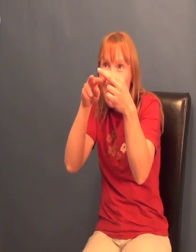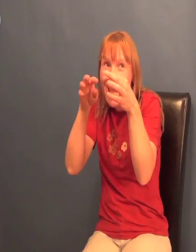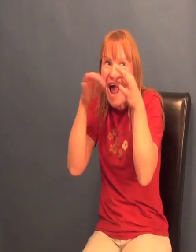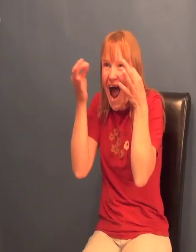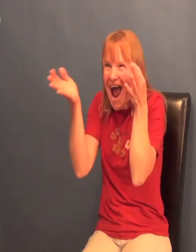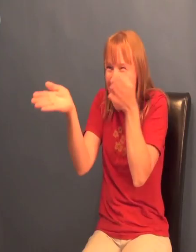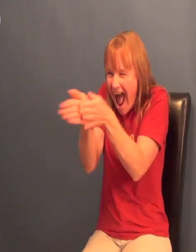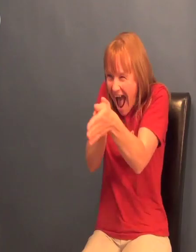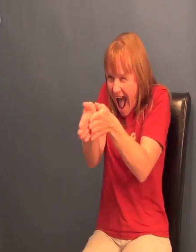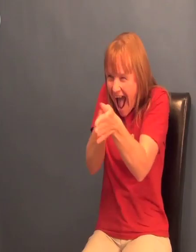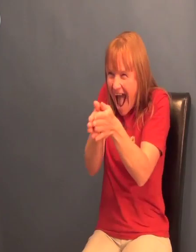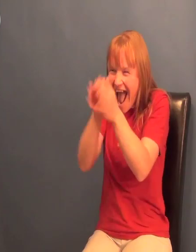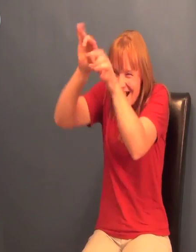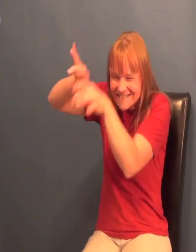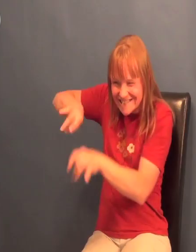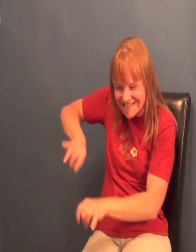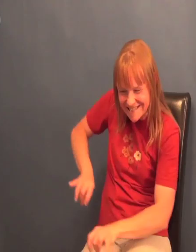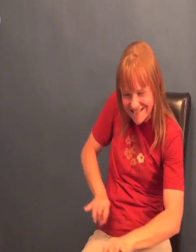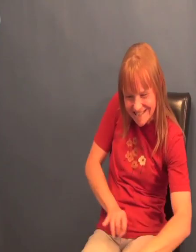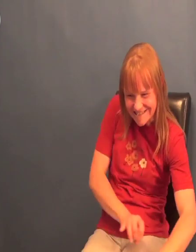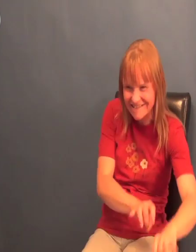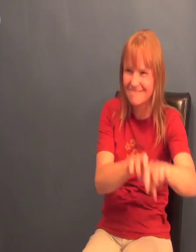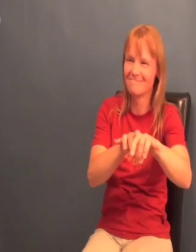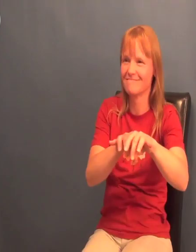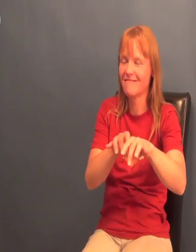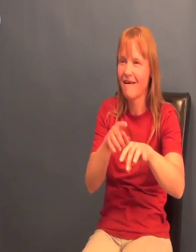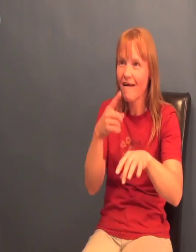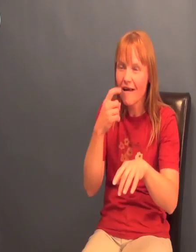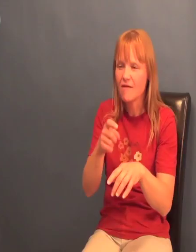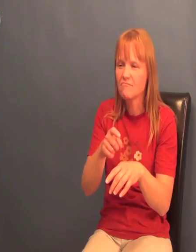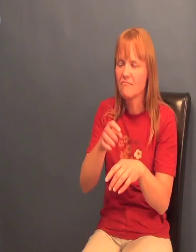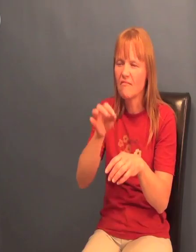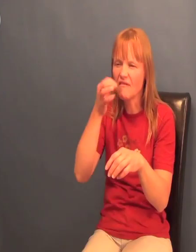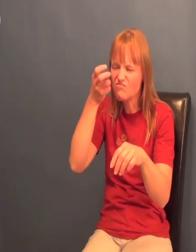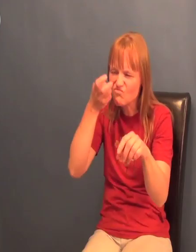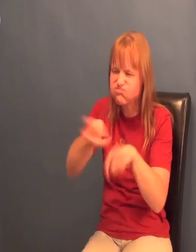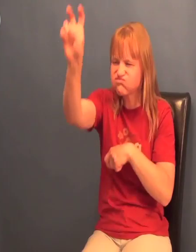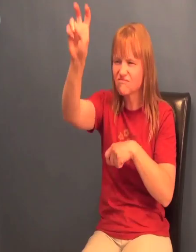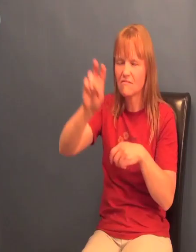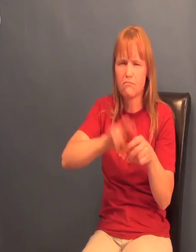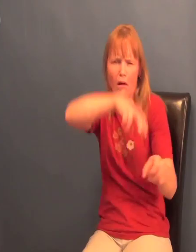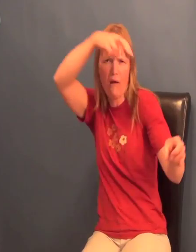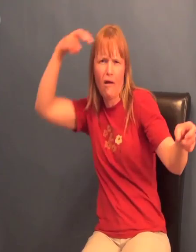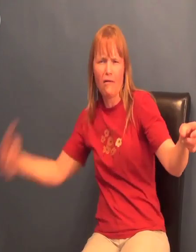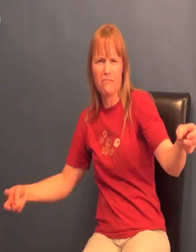Kot zaciera ręce, biegnie, ale zostaje wyrzucony.